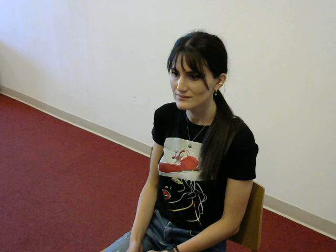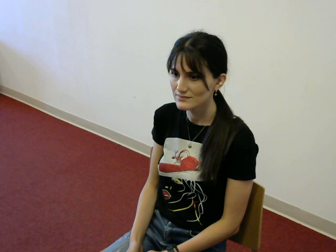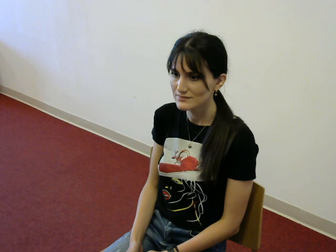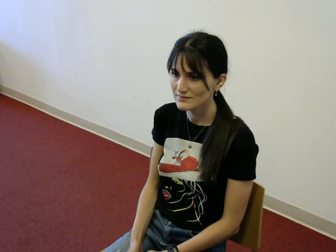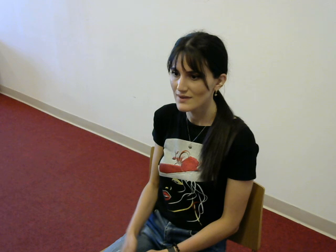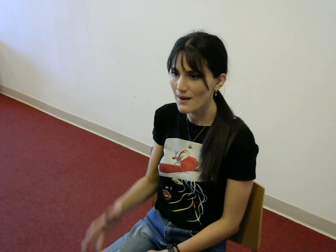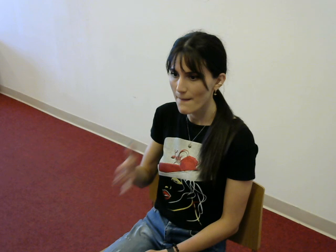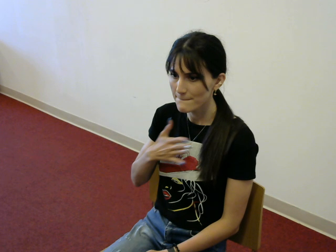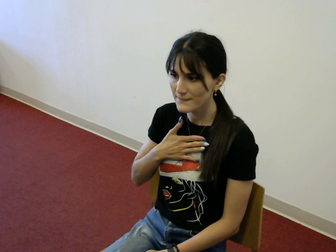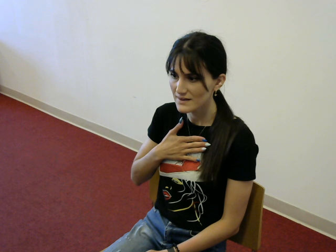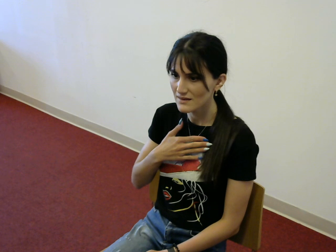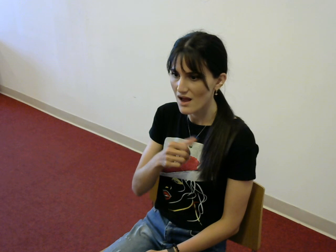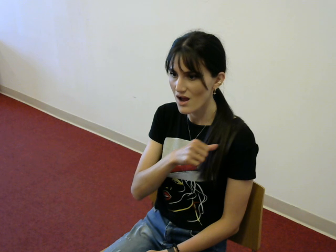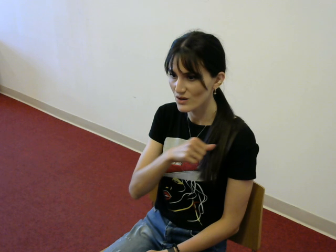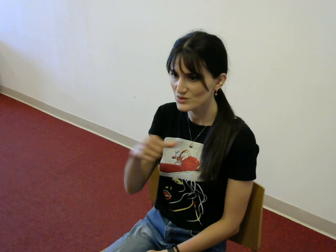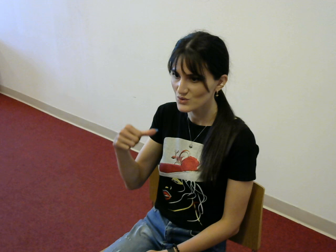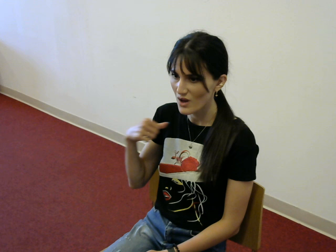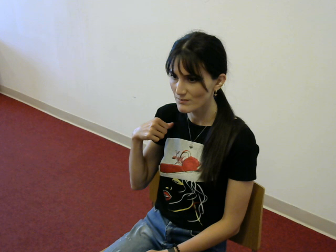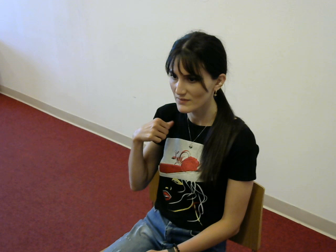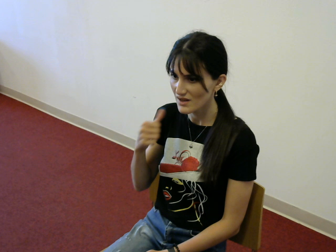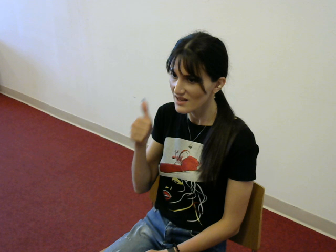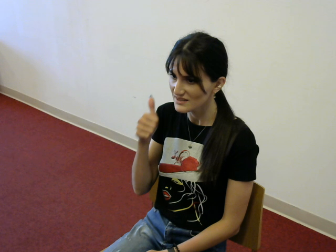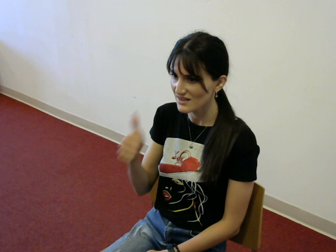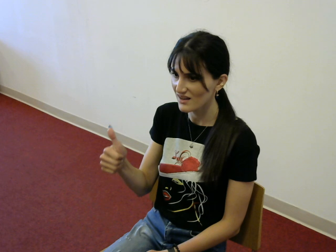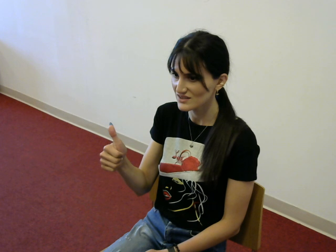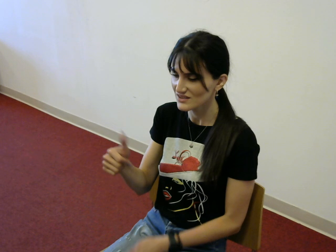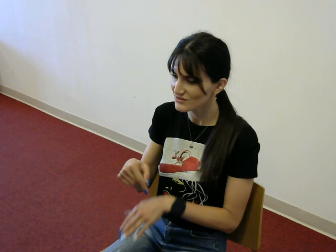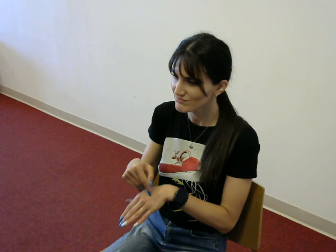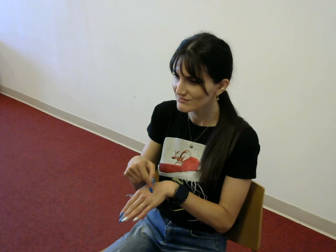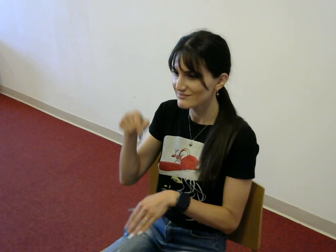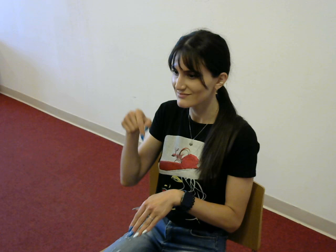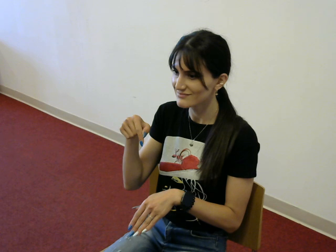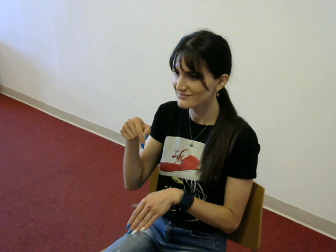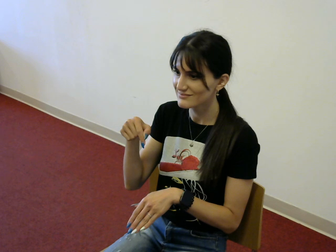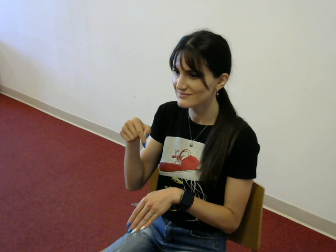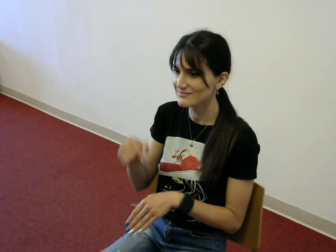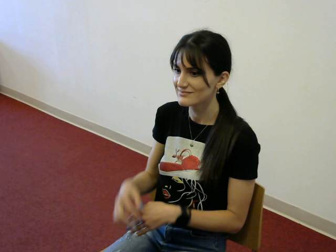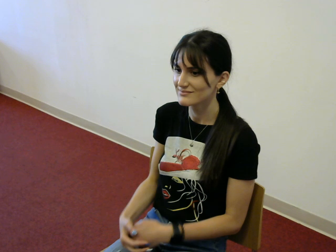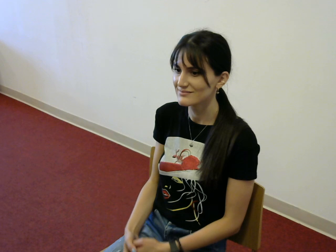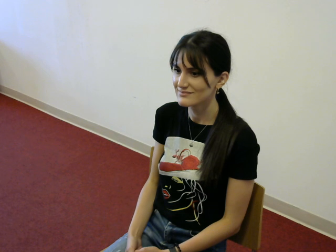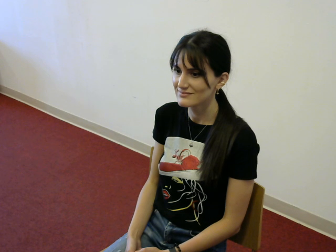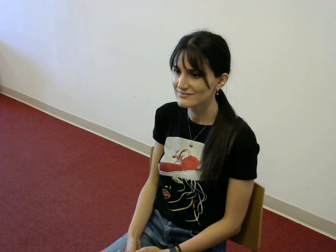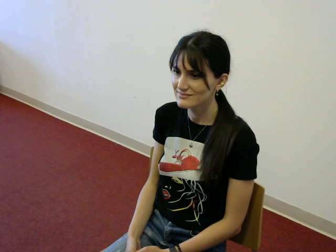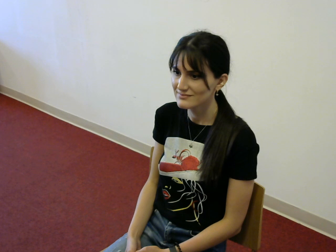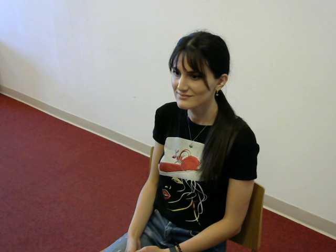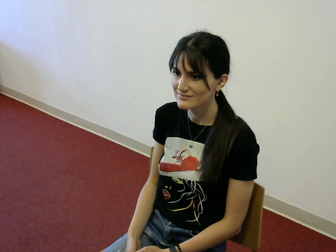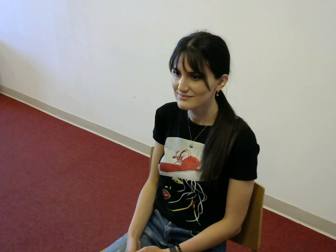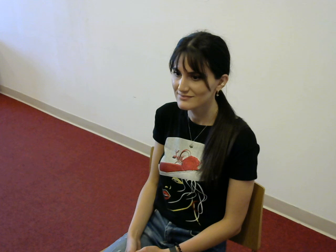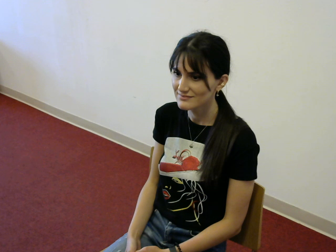Mən özümü yaxşı hiss edirəm